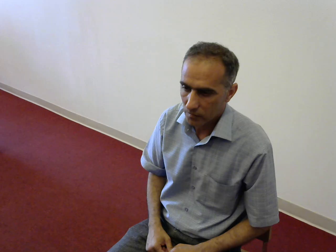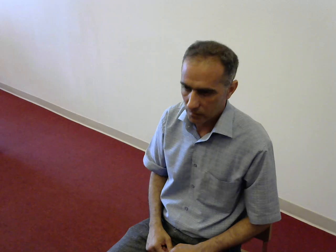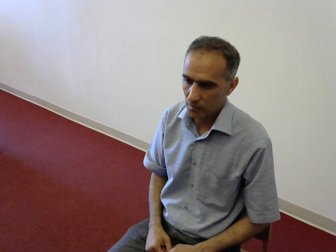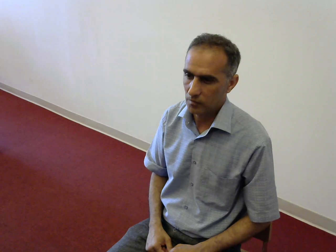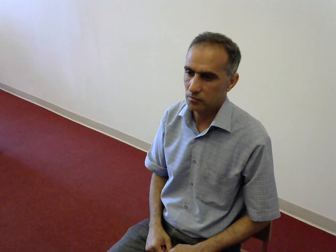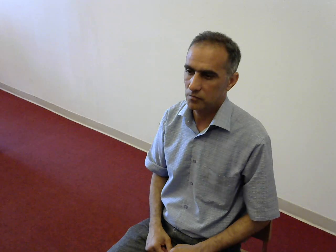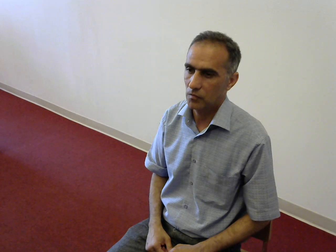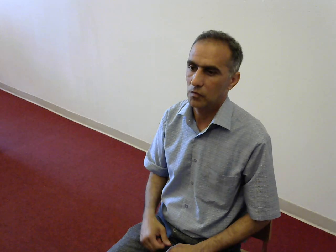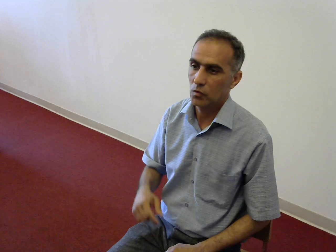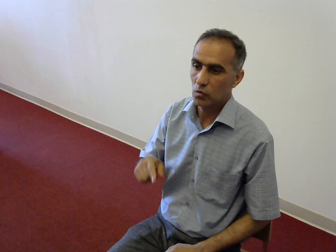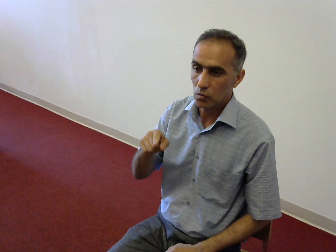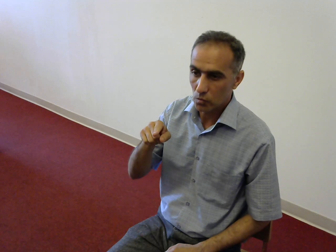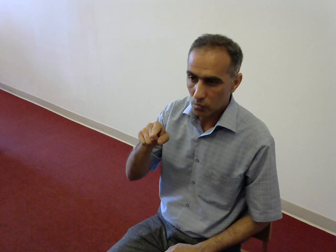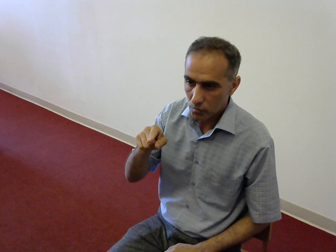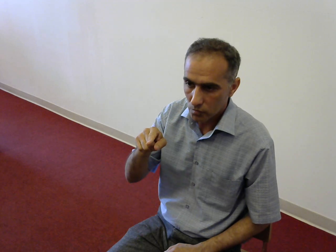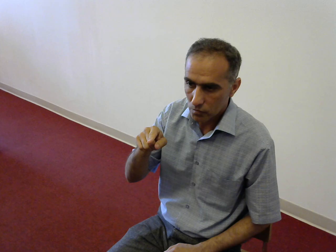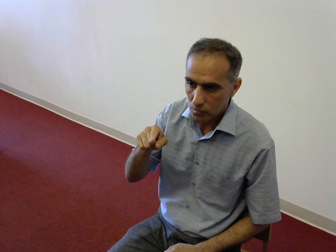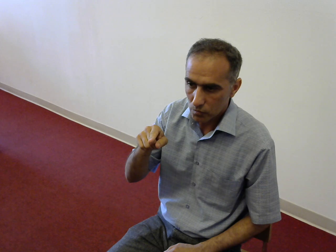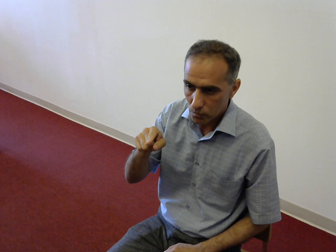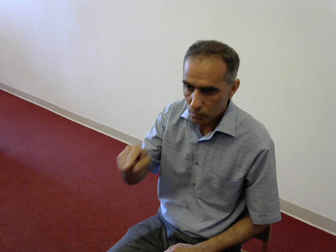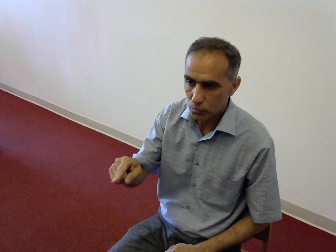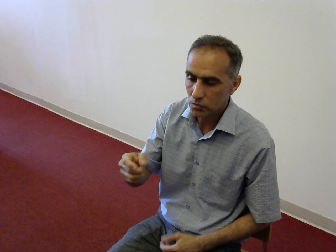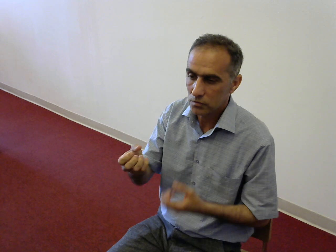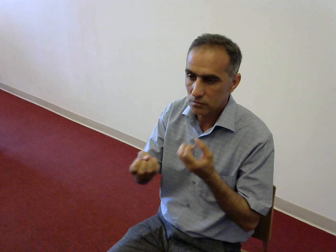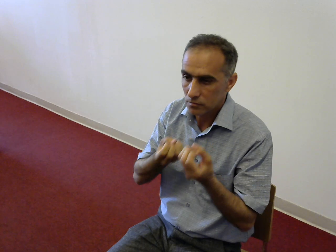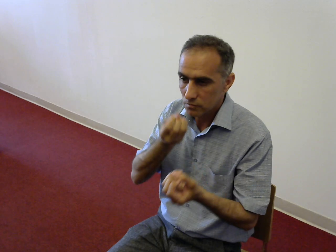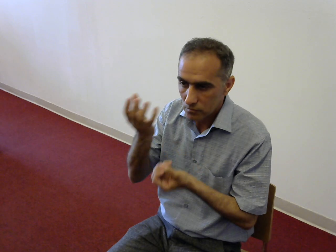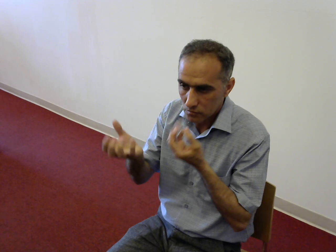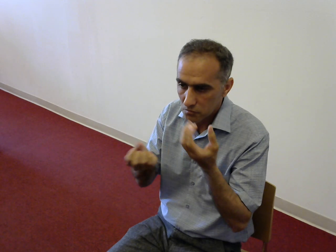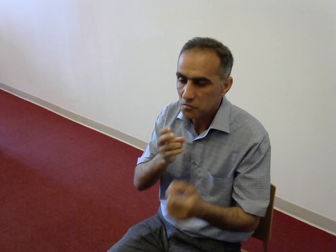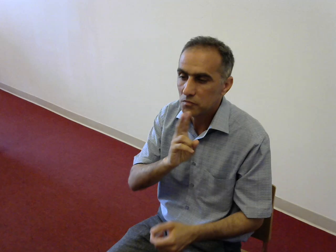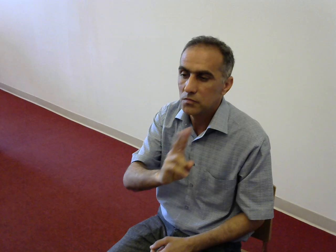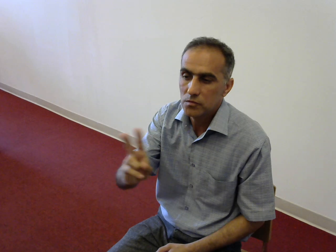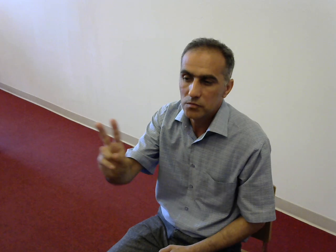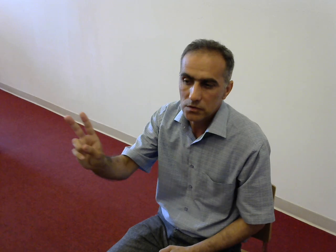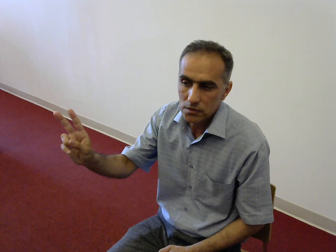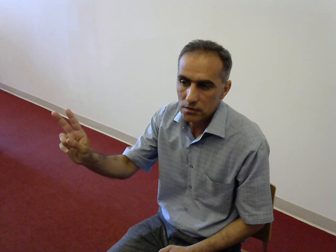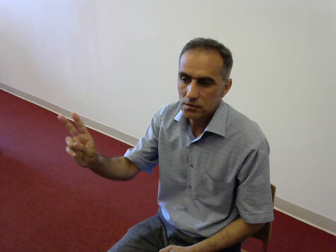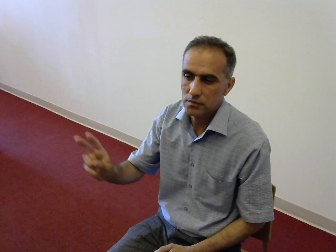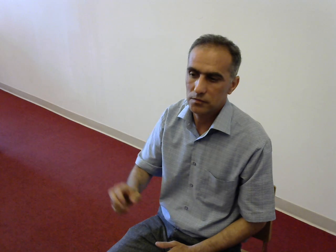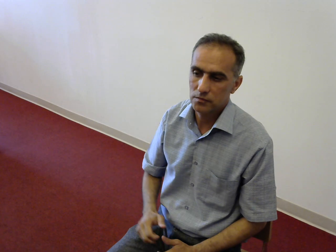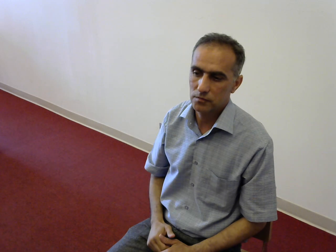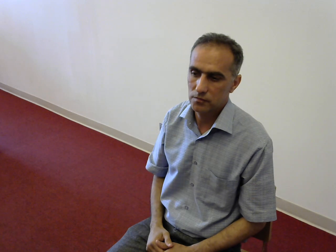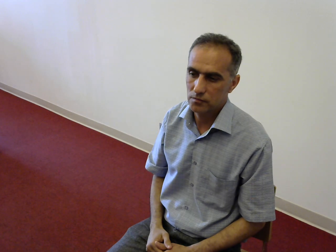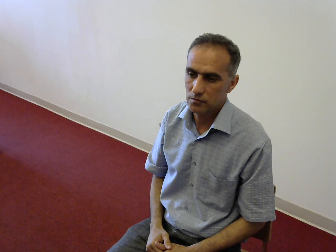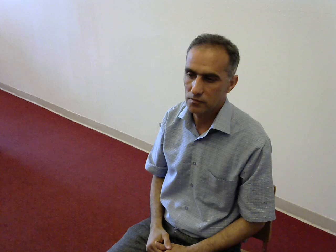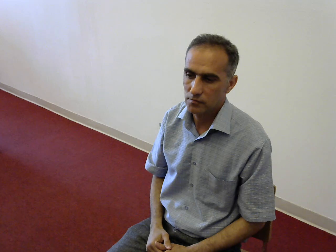Bu çiçəklər kimindir?